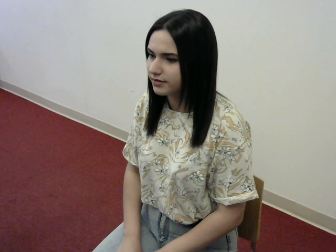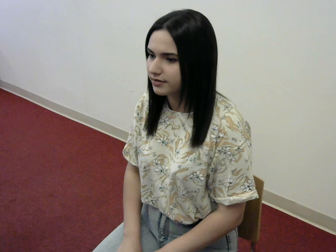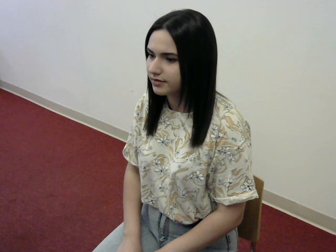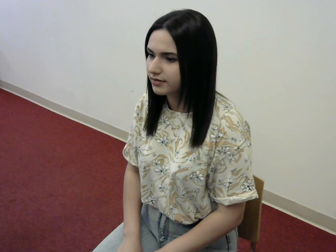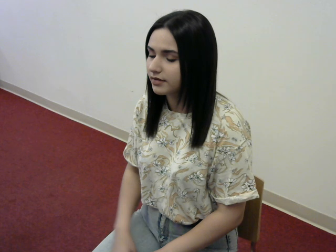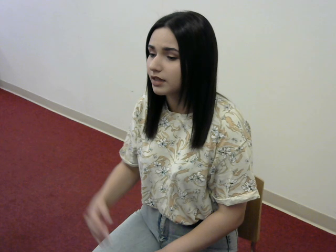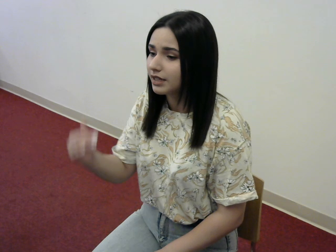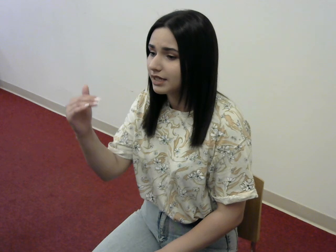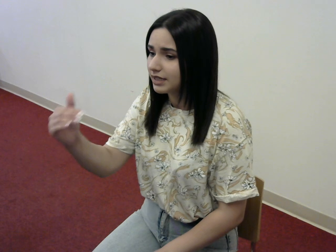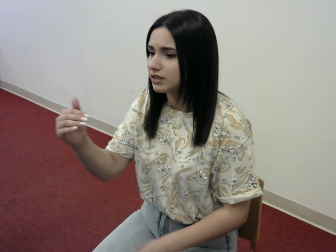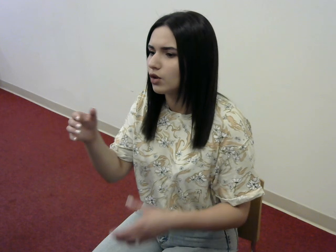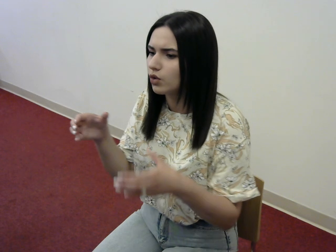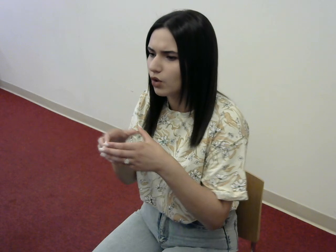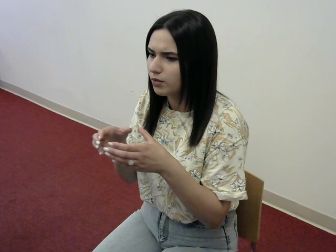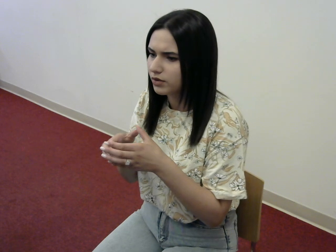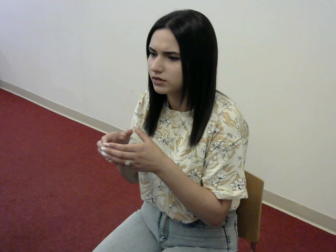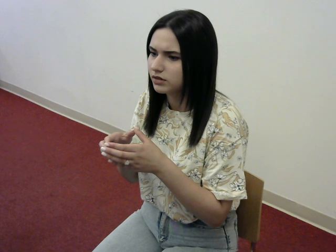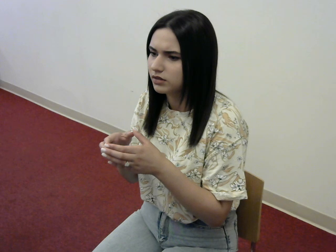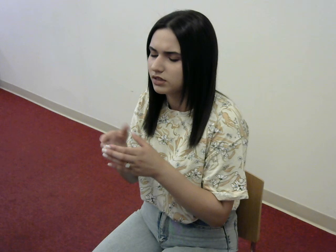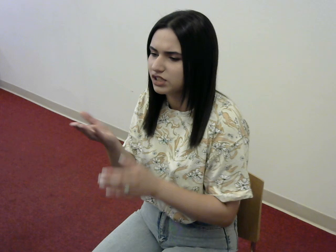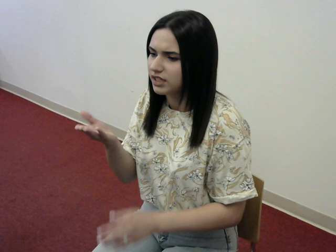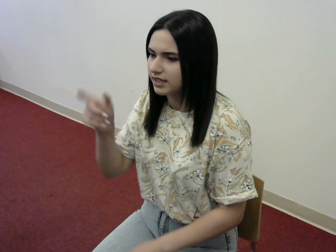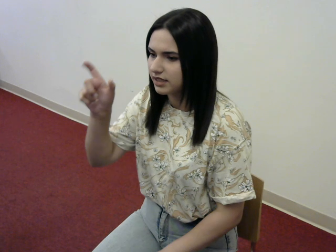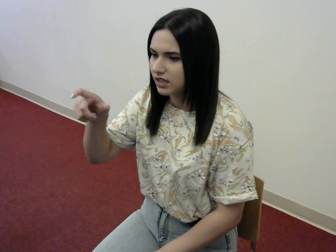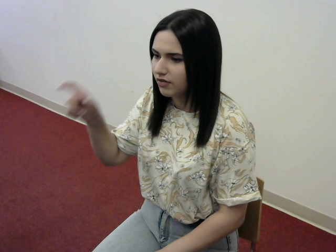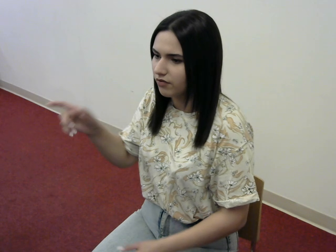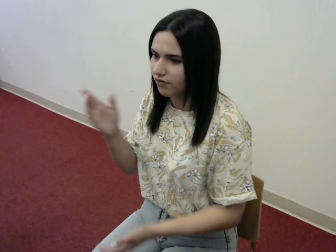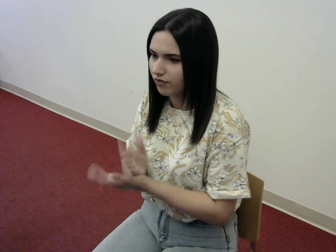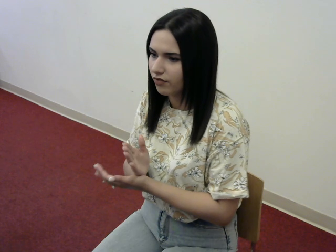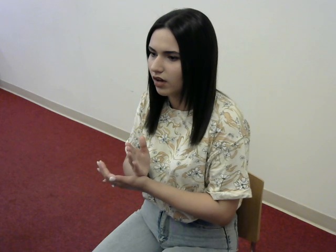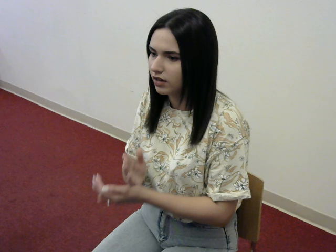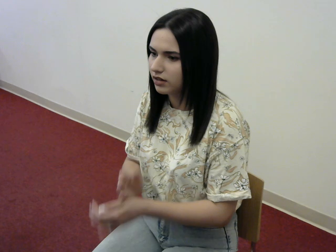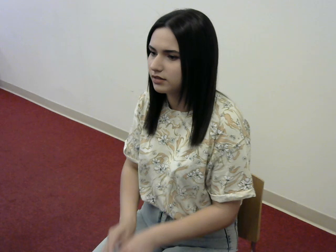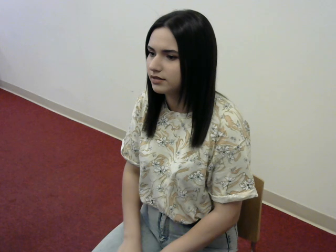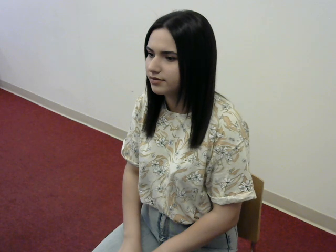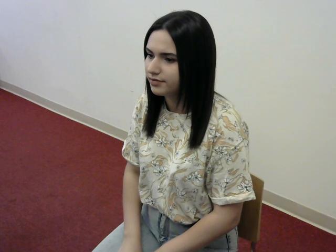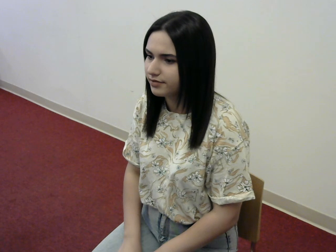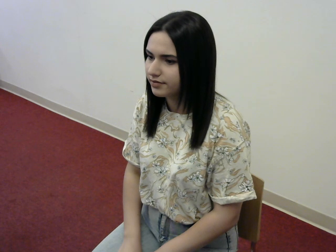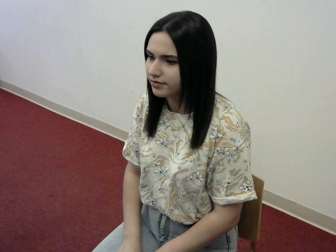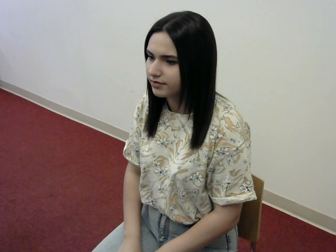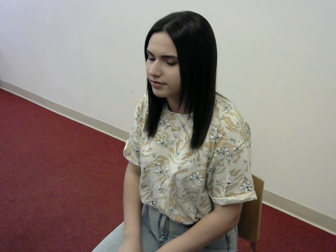Sizin komandada neçə nəfər var?